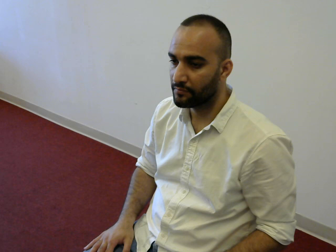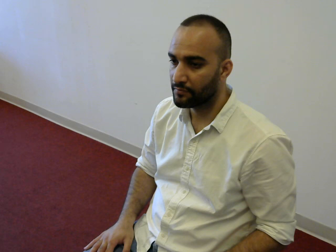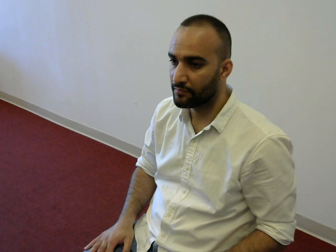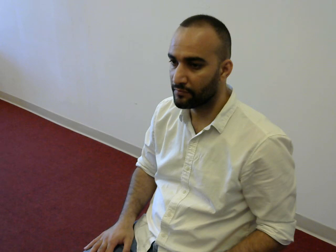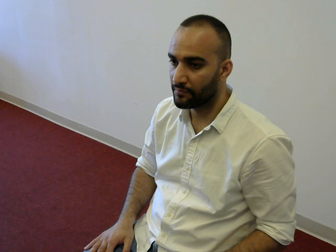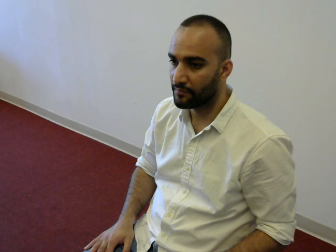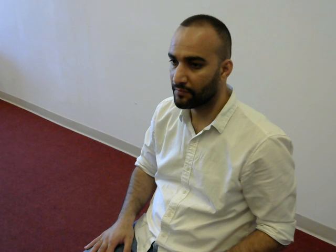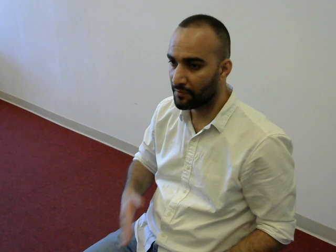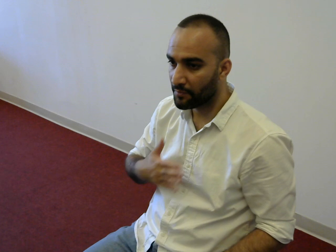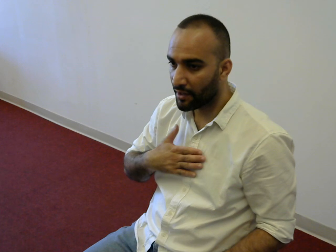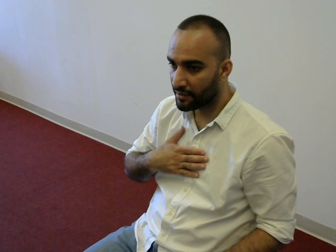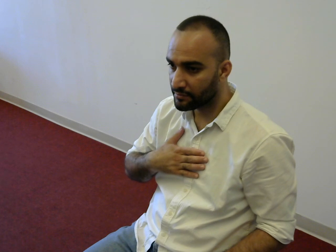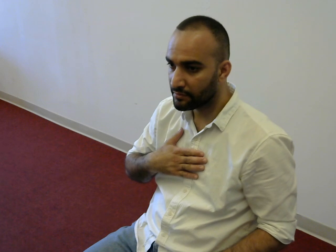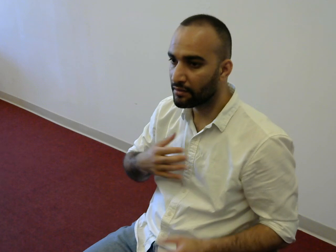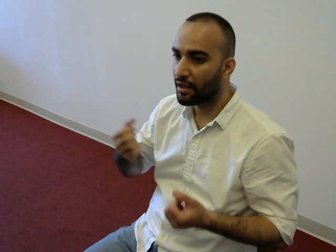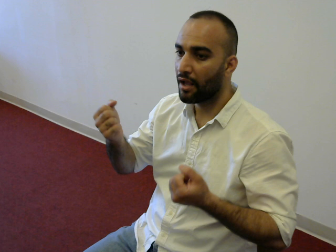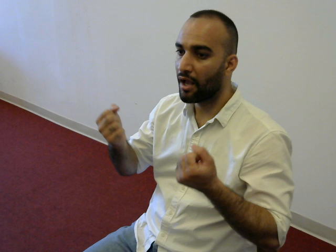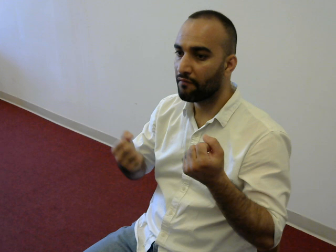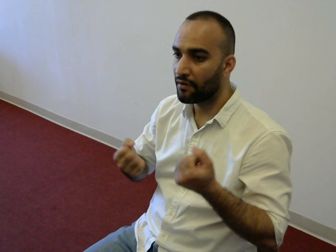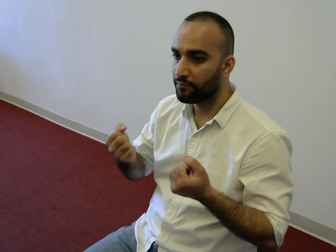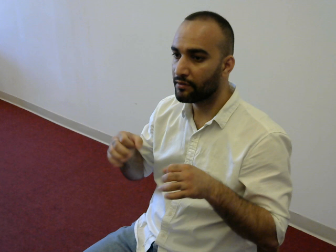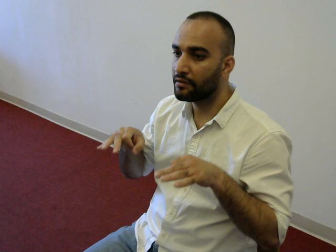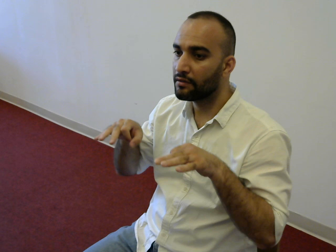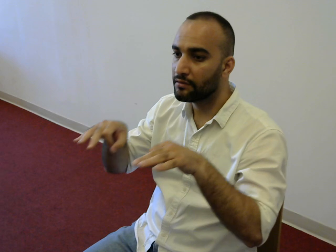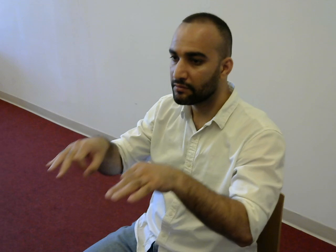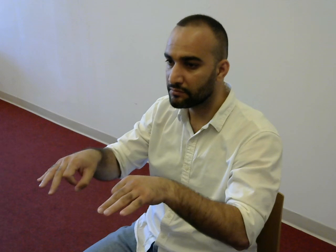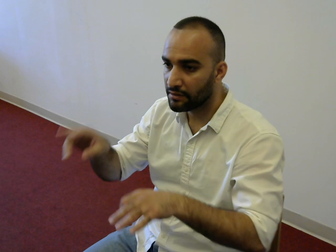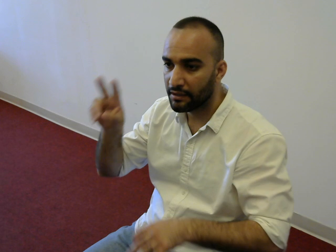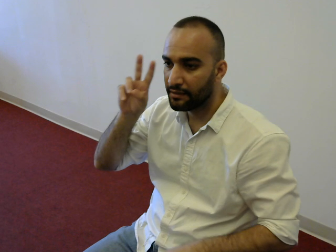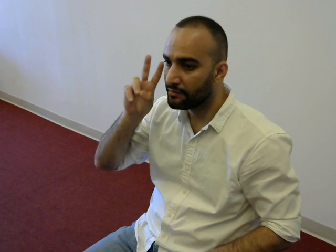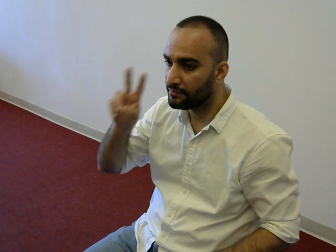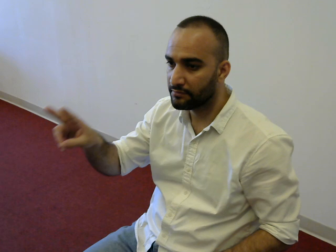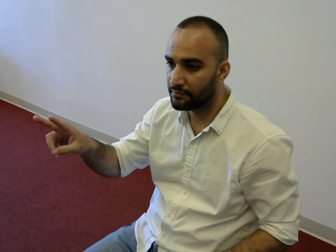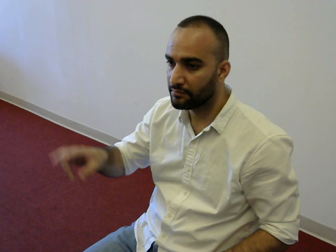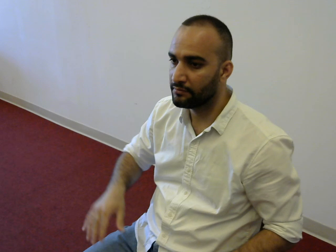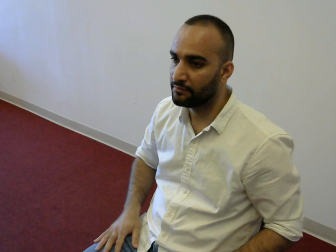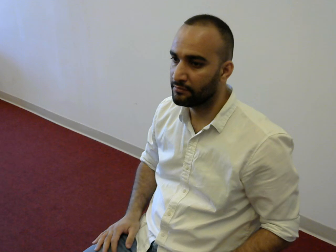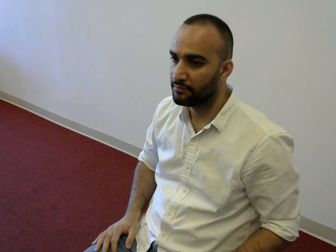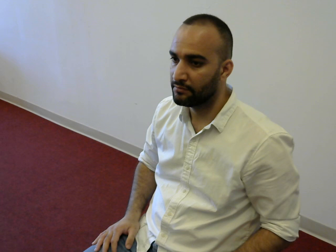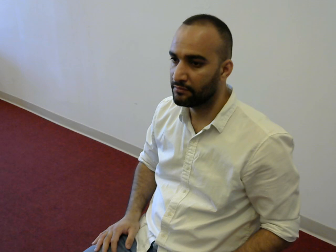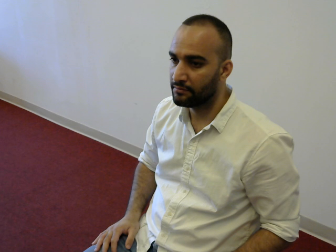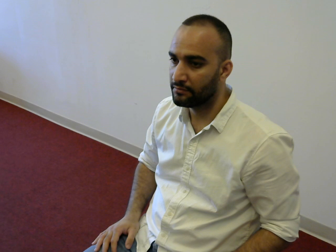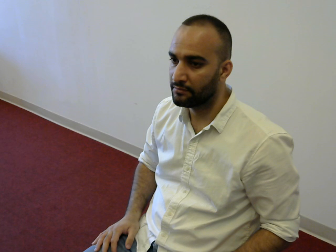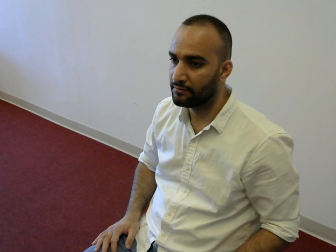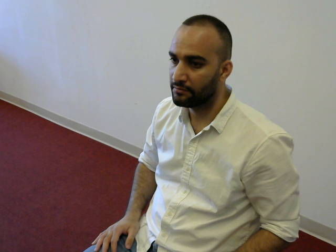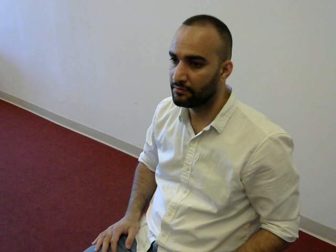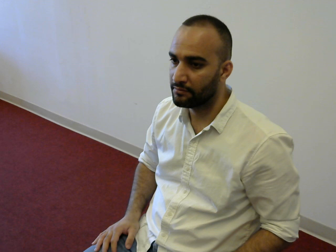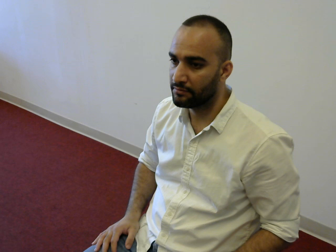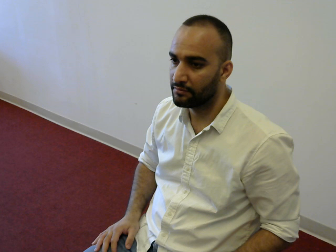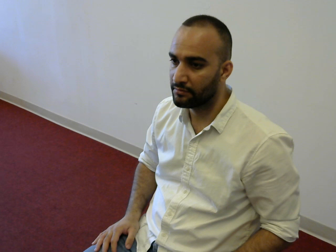Mən avtomobil sürə bilmirəm